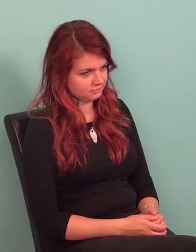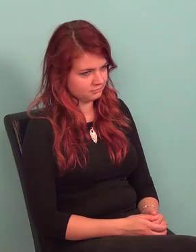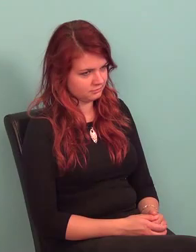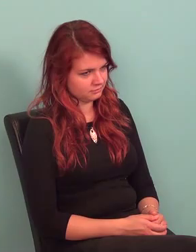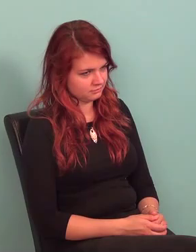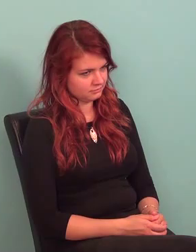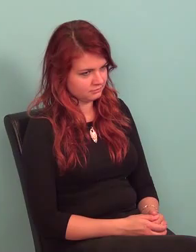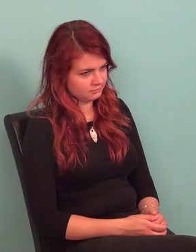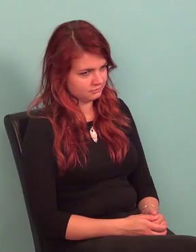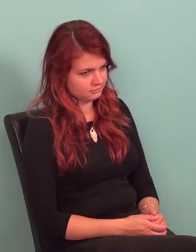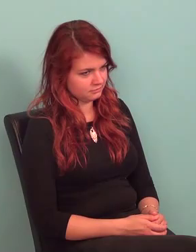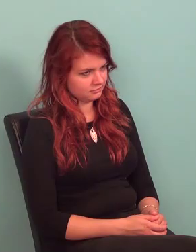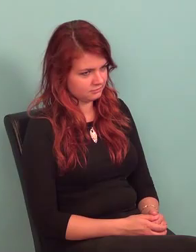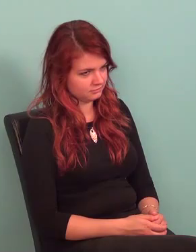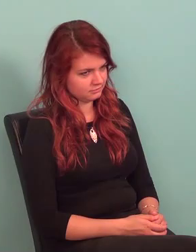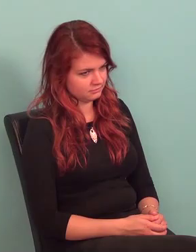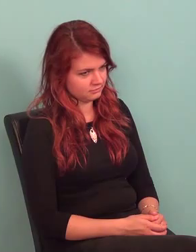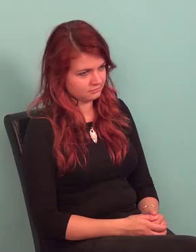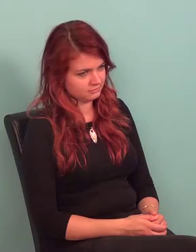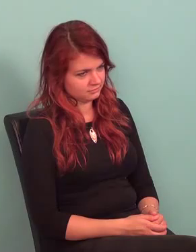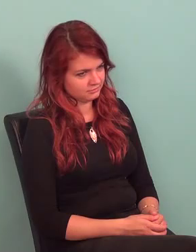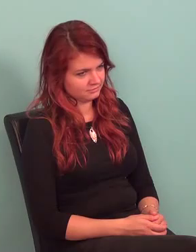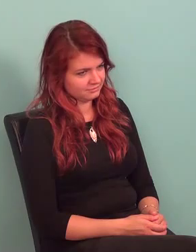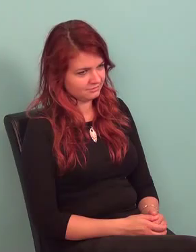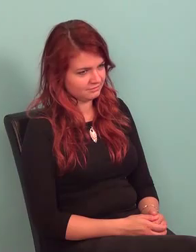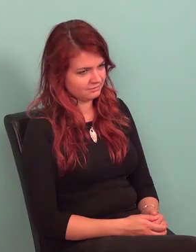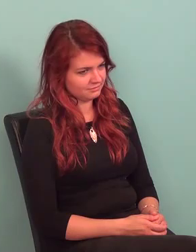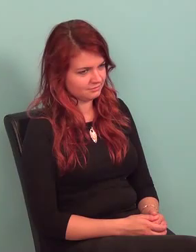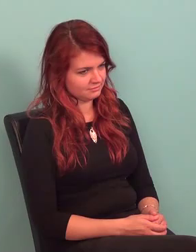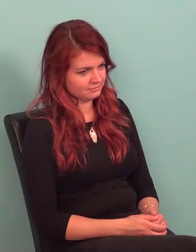Jest rozczarowana, bo dziecko gra na cymbałkach, śmieje się i bawi pałeczkami.